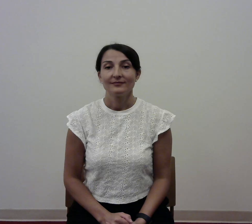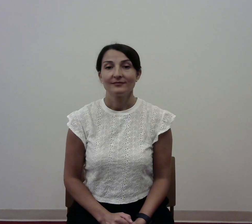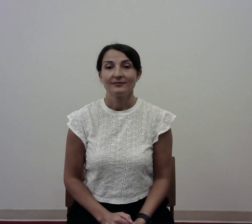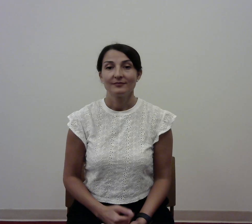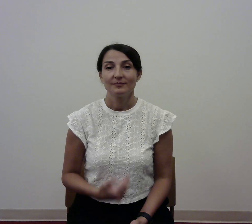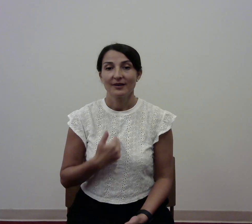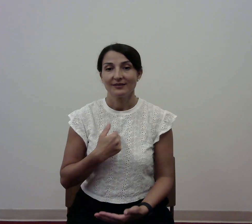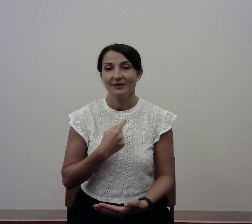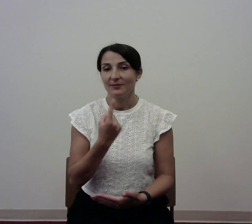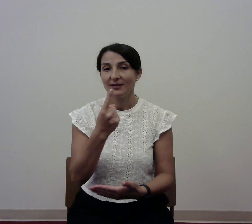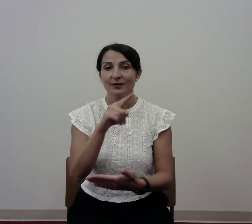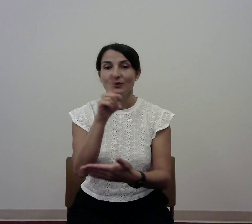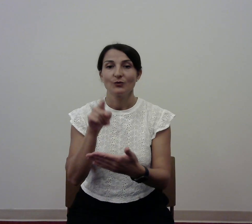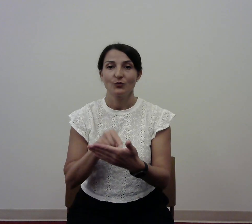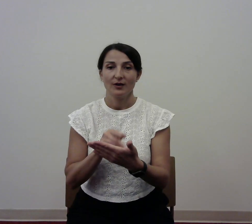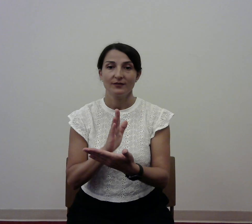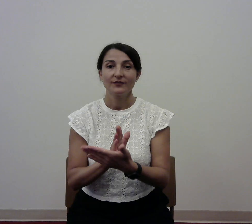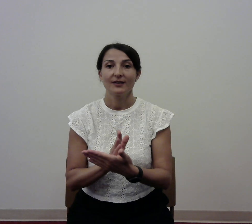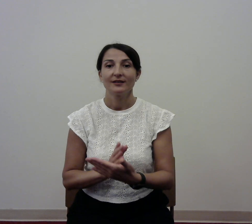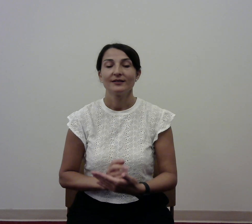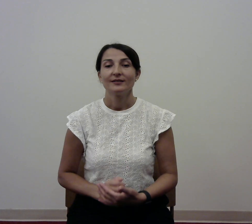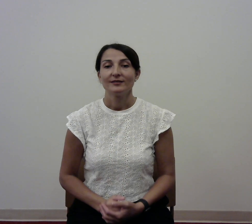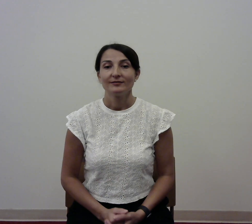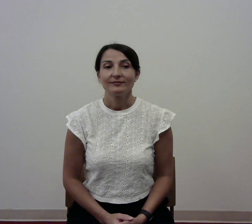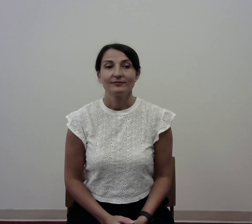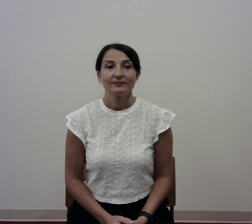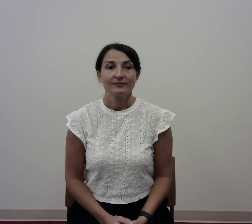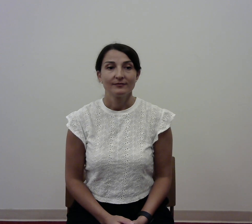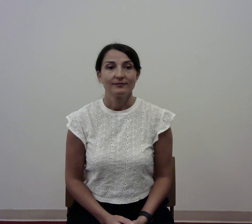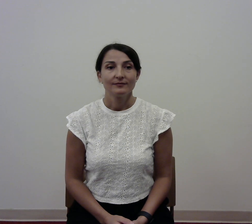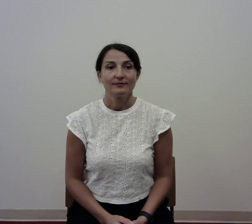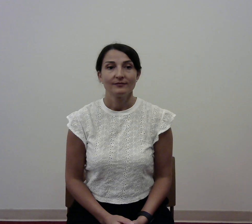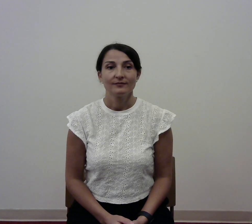Mənim bir sualım var